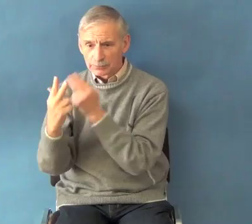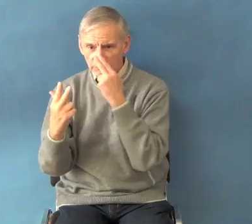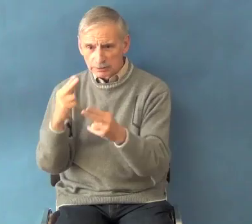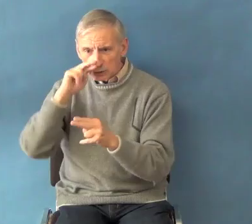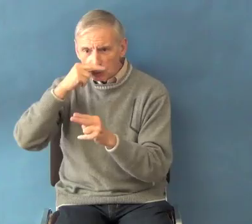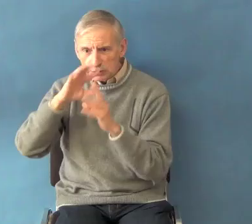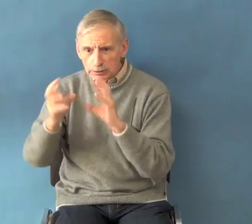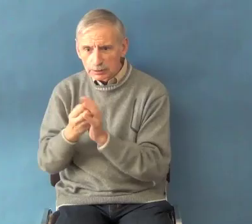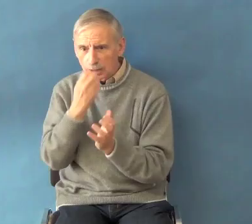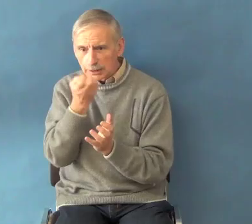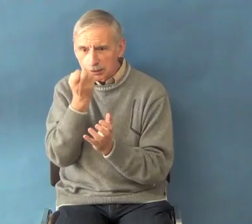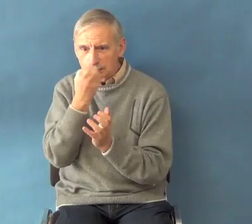Mężczyzna widzi, że oni jedzą gruszki.